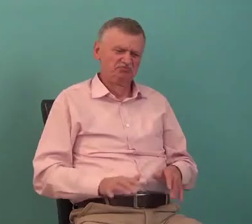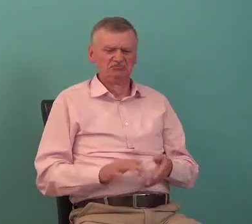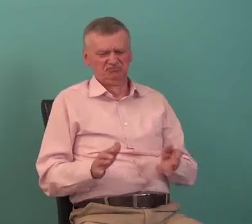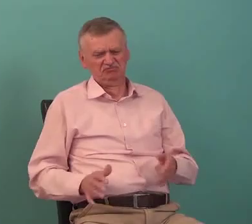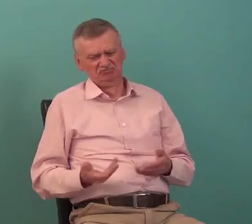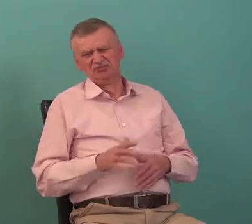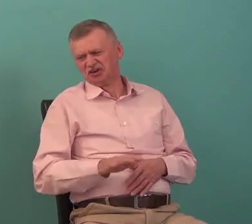Bawię się z dziećmi.